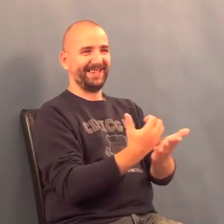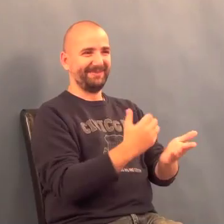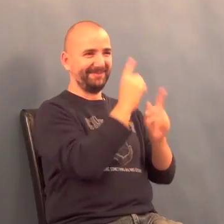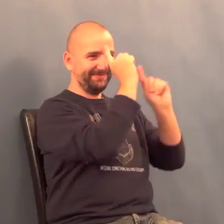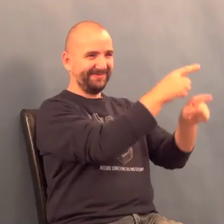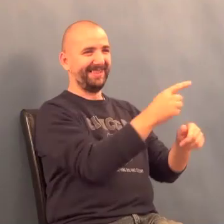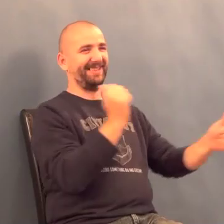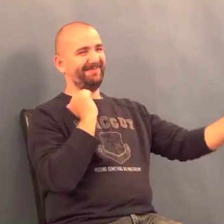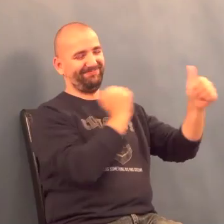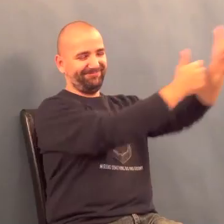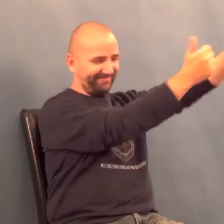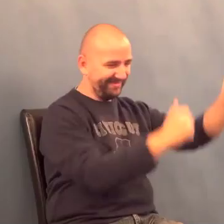Policjant idzie za nimi.